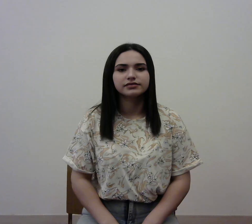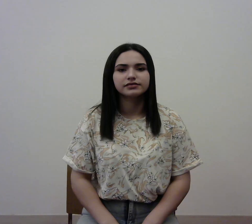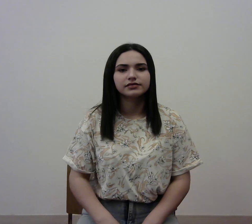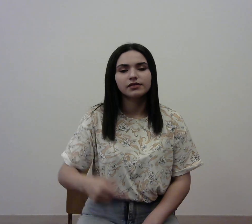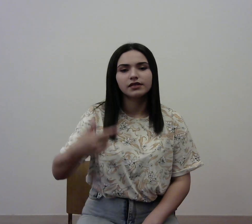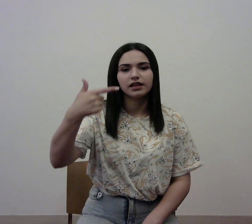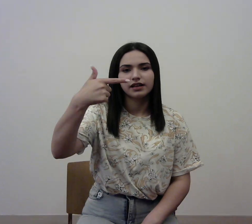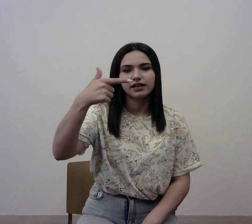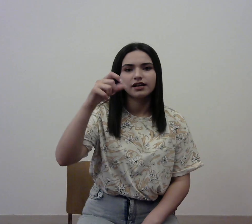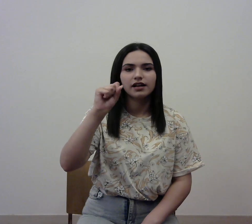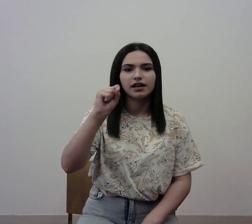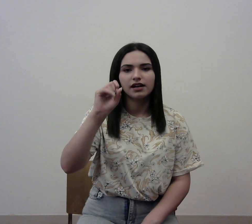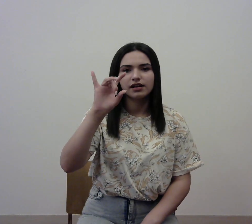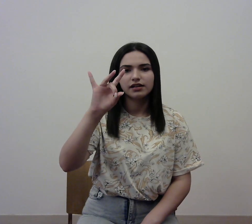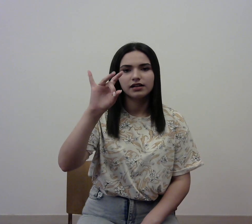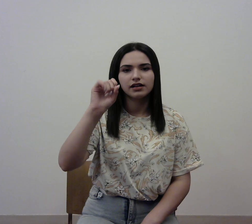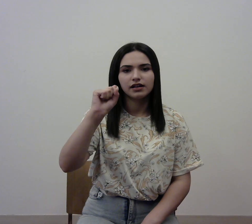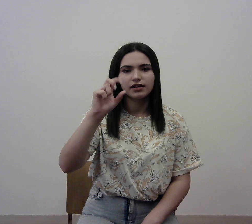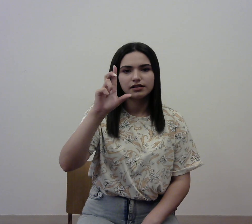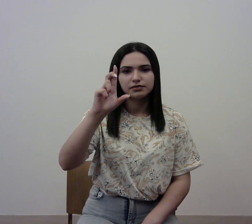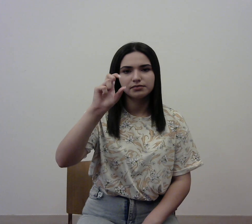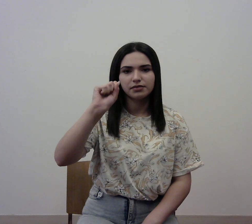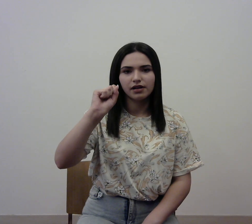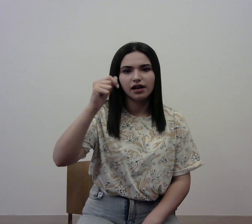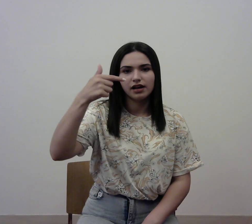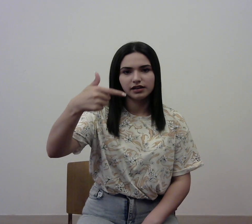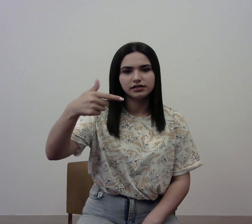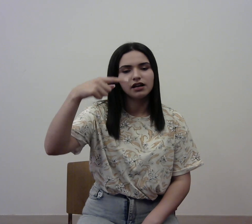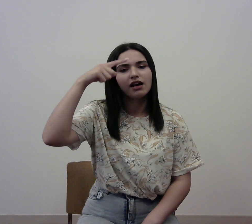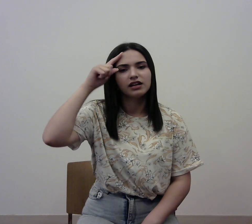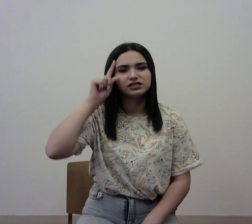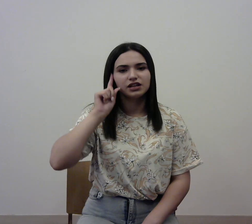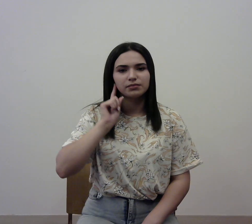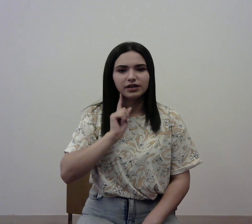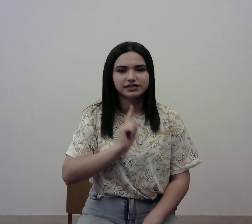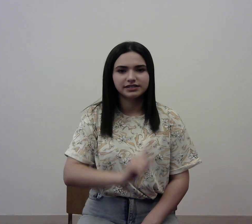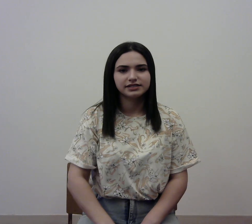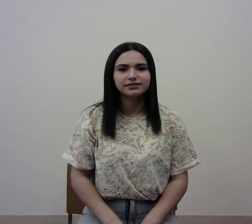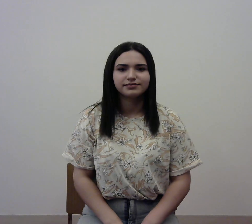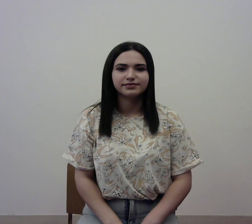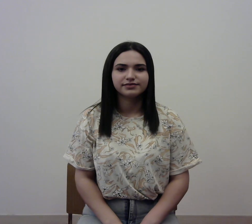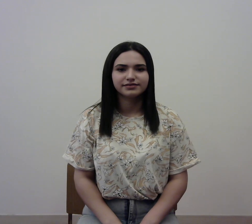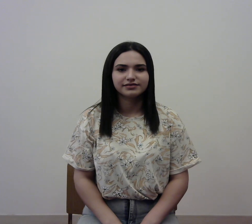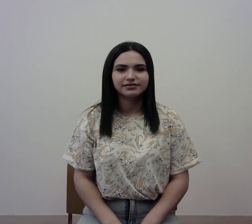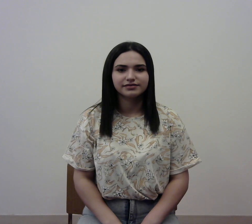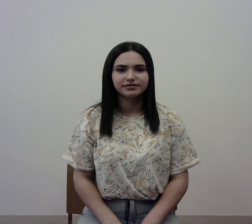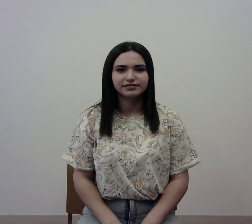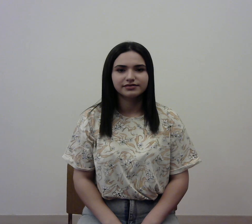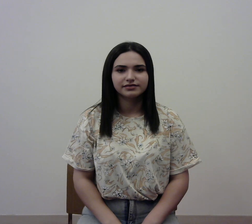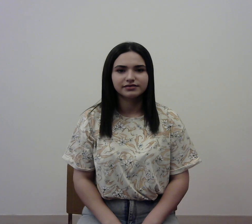Qarabağ Azərbaycandır!